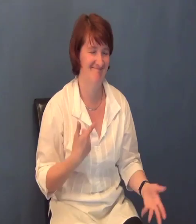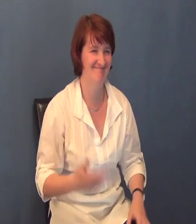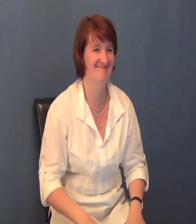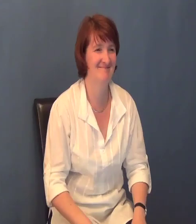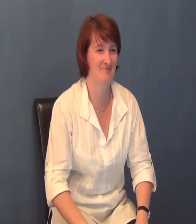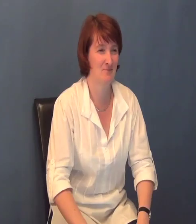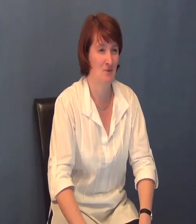Ja nie.